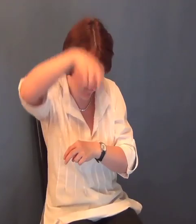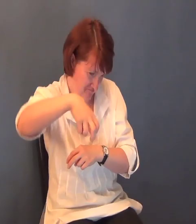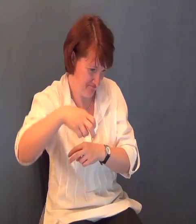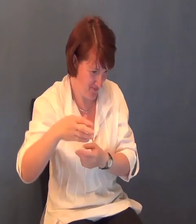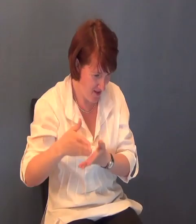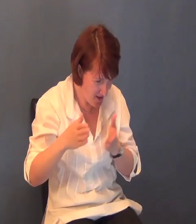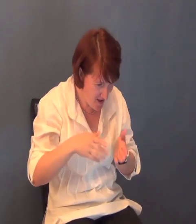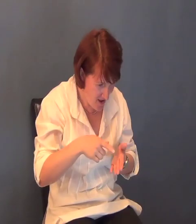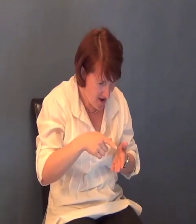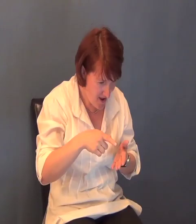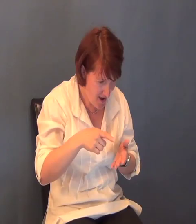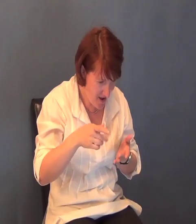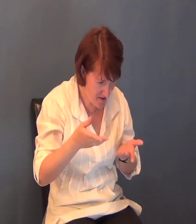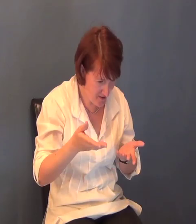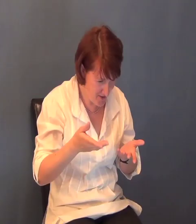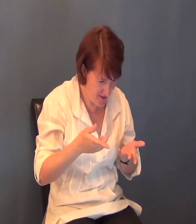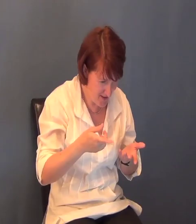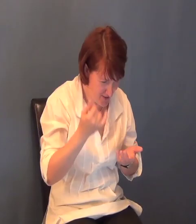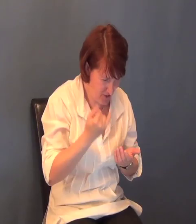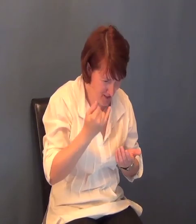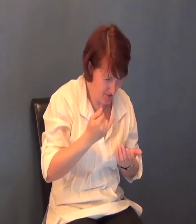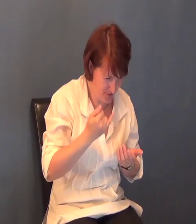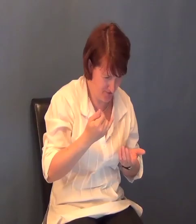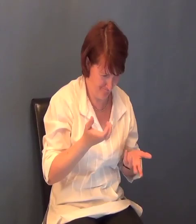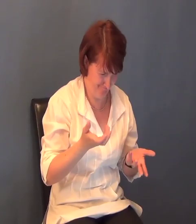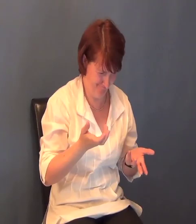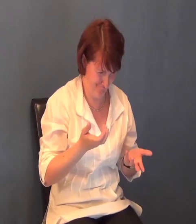Następnie to dziecko... to trudne.